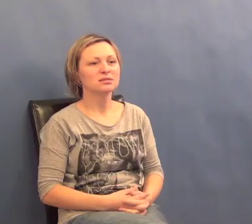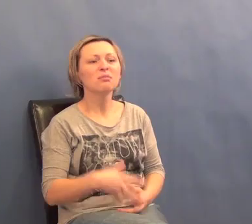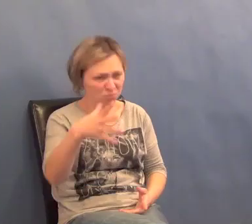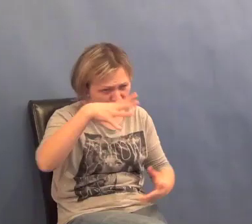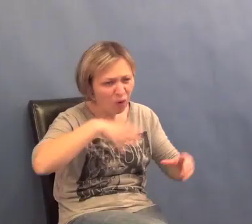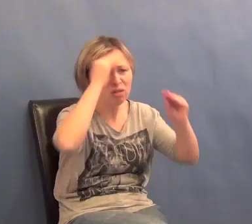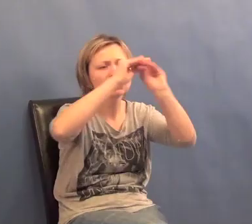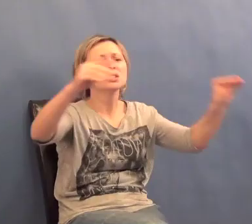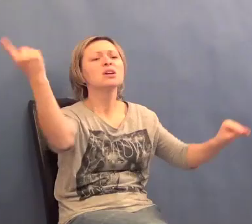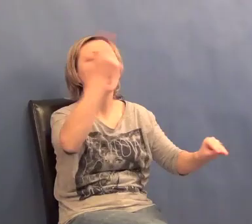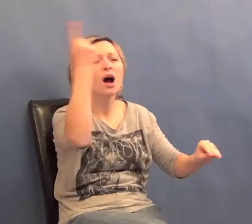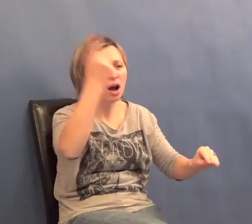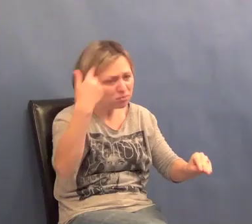Uprzedzili o zakazie.